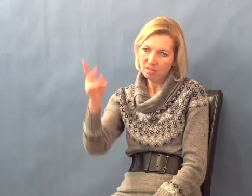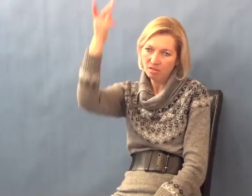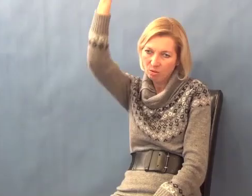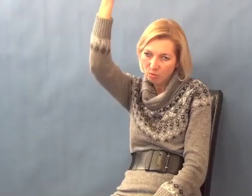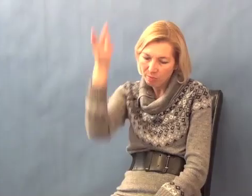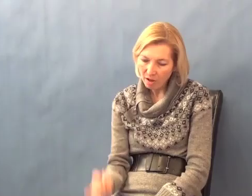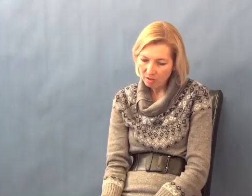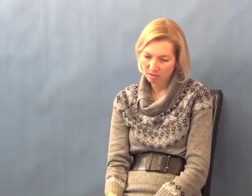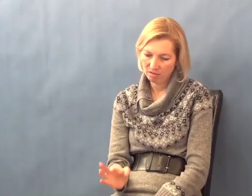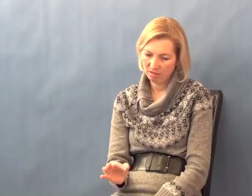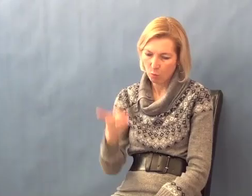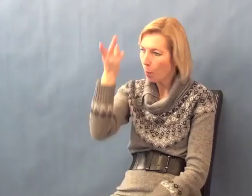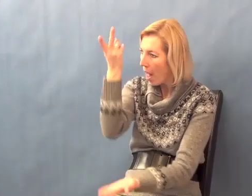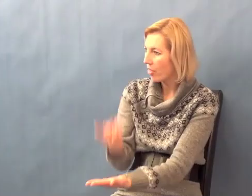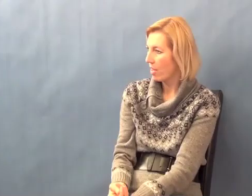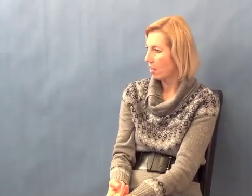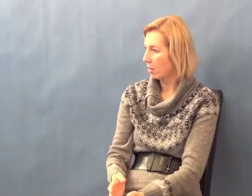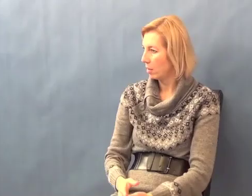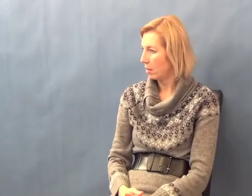Upadać, tak, upadać.